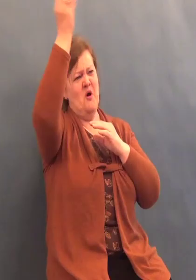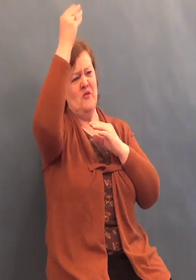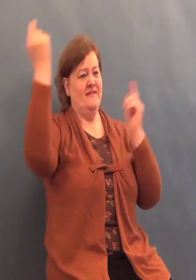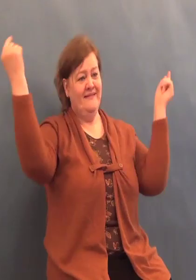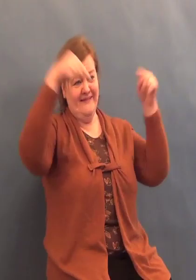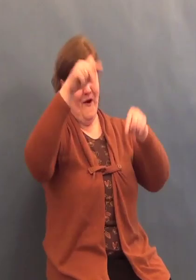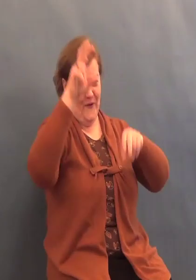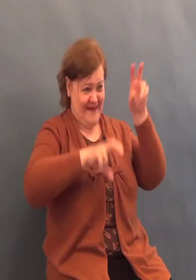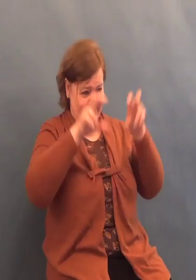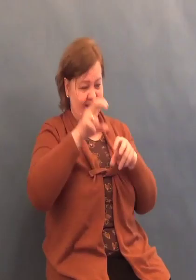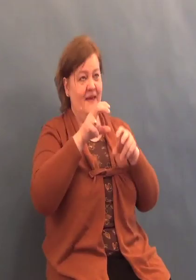Przyjeżdżają do hotelu.